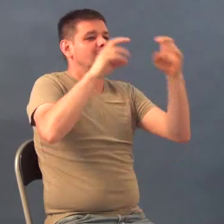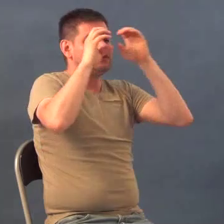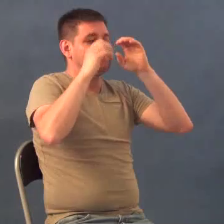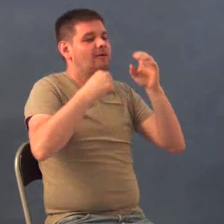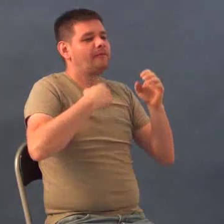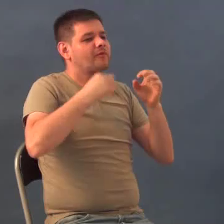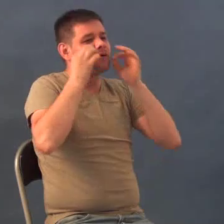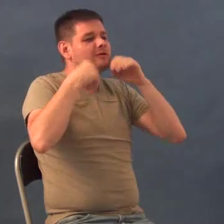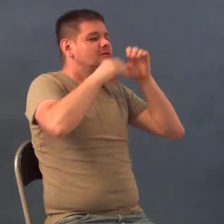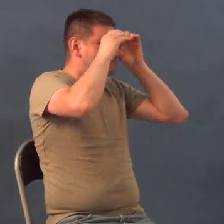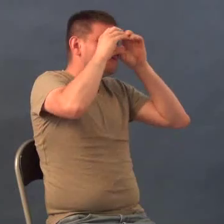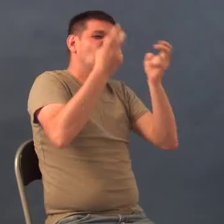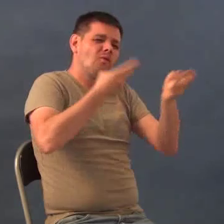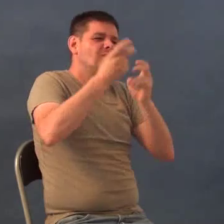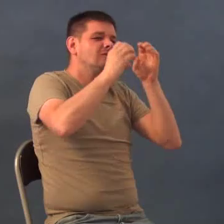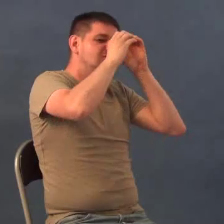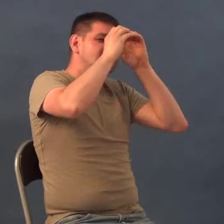Ja jako kot patrzę przez lornetkę, szukam.